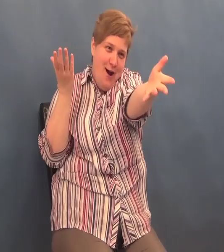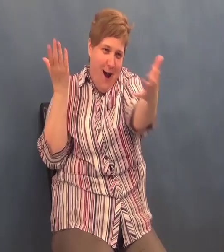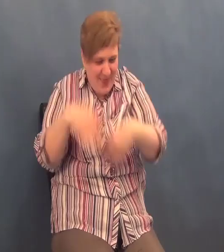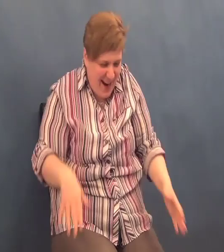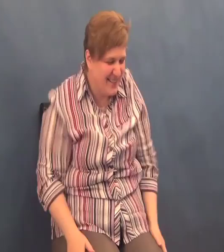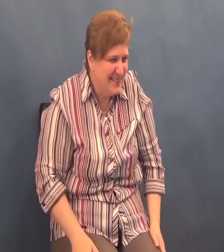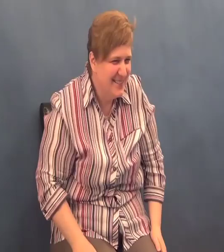Strzela i koniec.